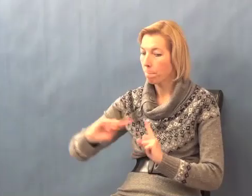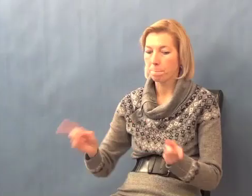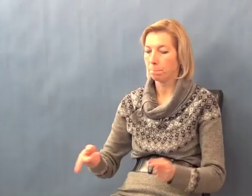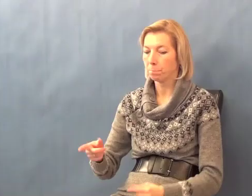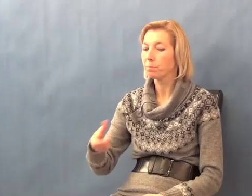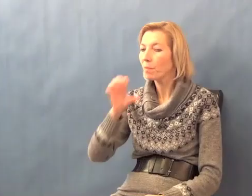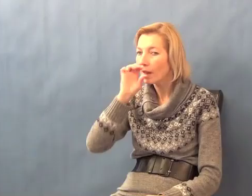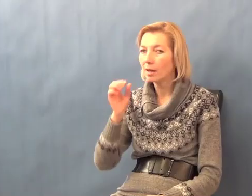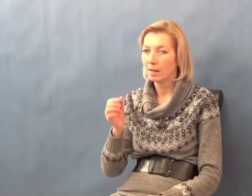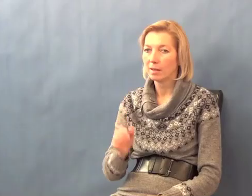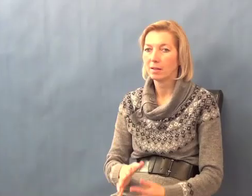Przynieść i pić nie wolno.